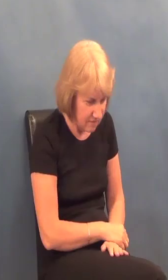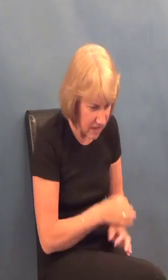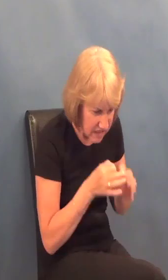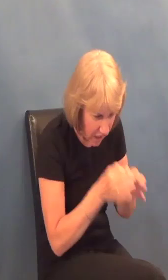Samochód.